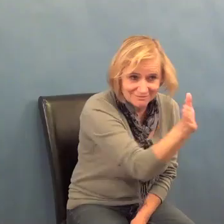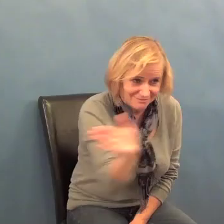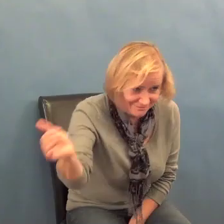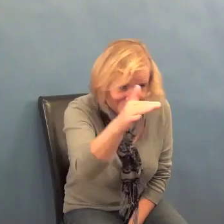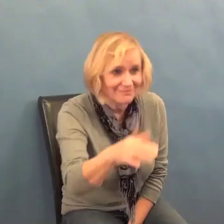Tak.